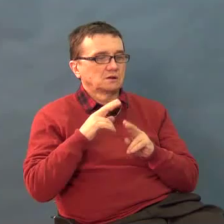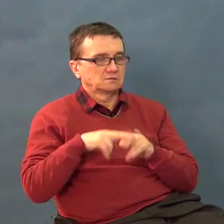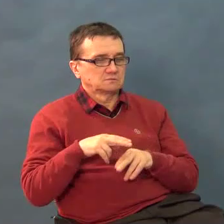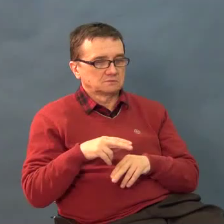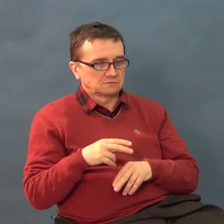Reszta.